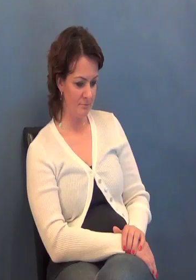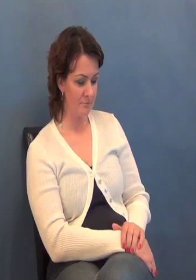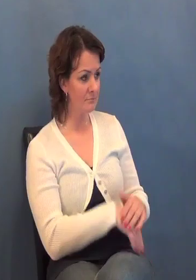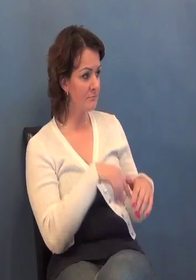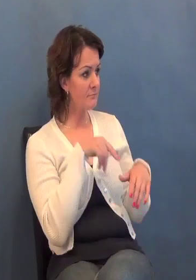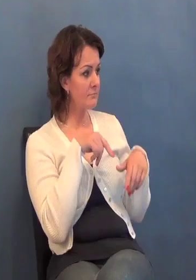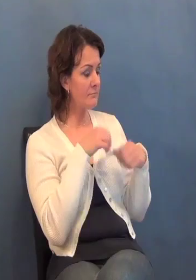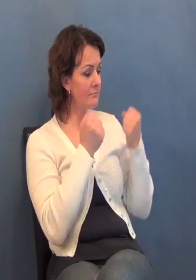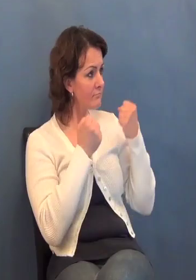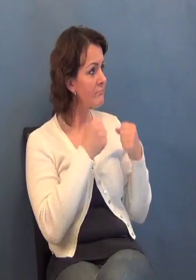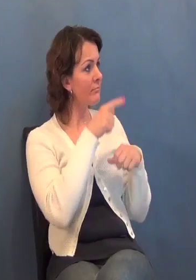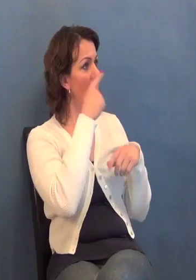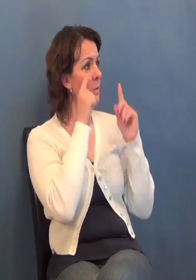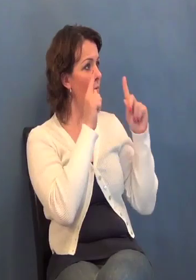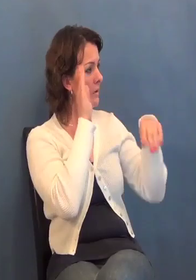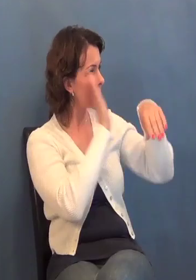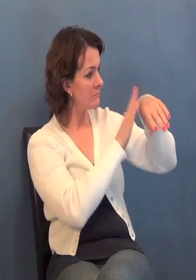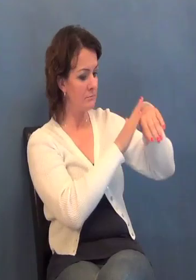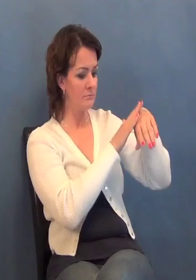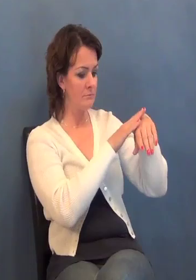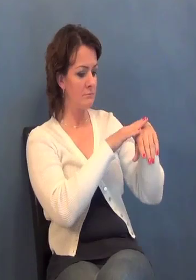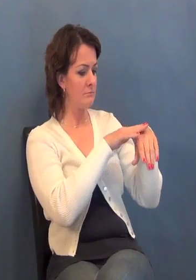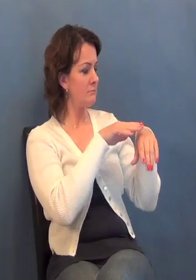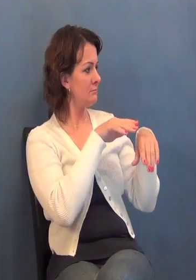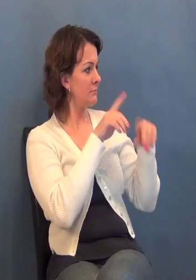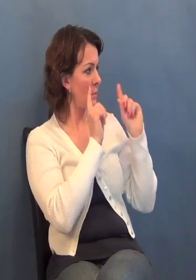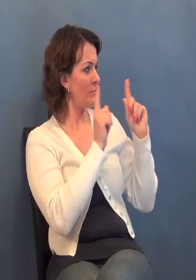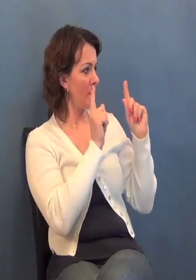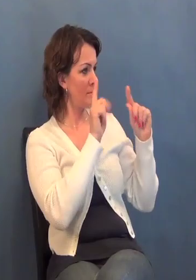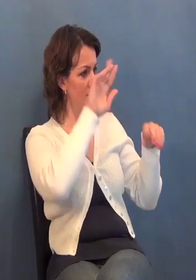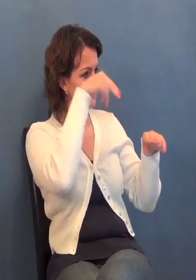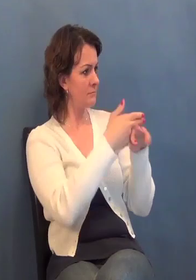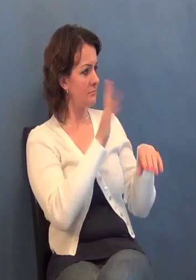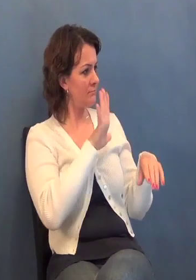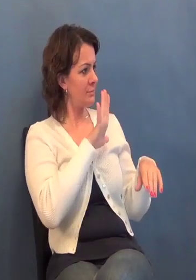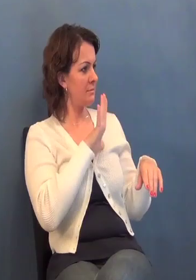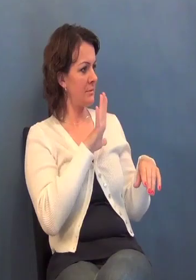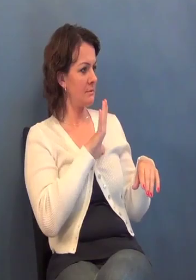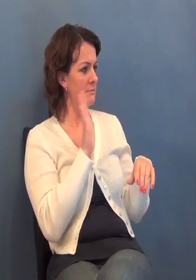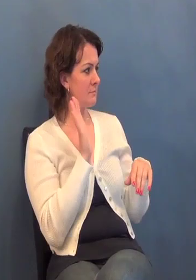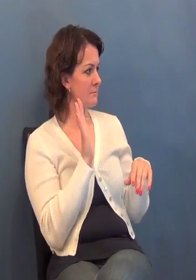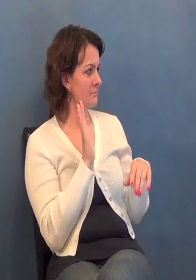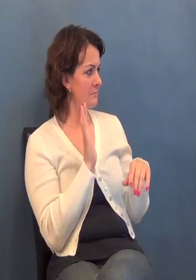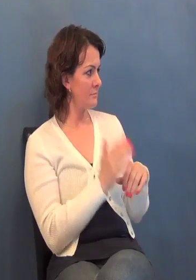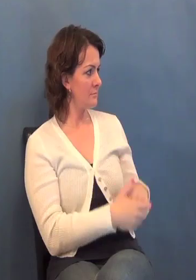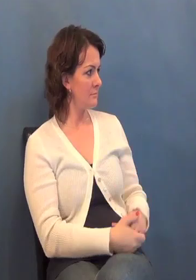Jadący samochodem widzi znak ostrzegający przed upadkiem.